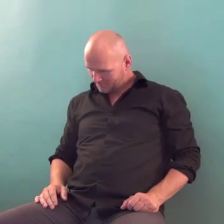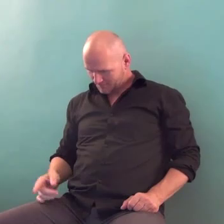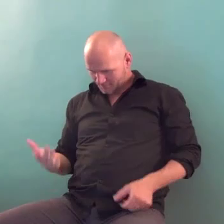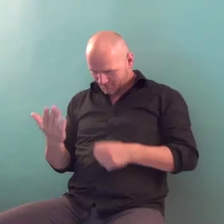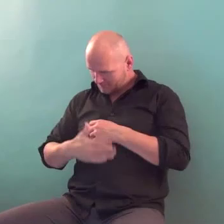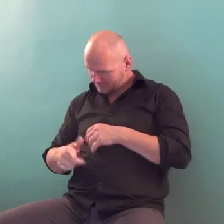Ostatniego.